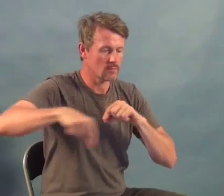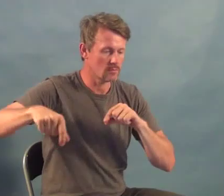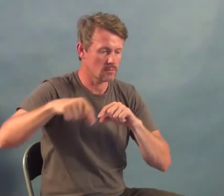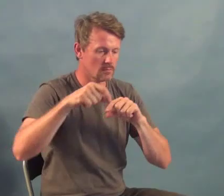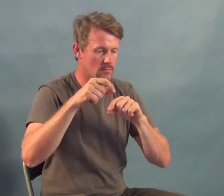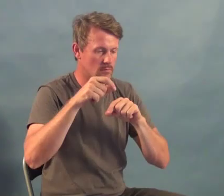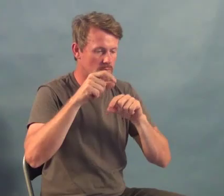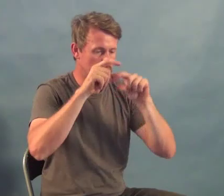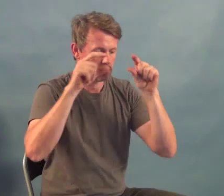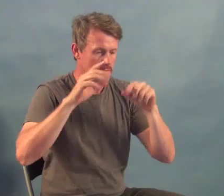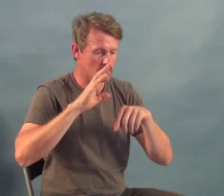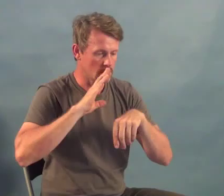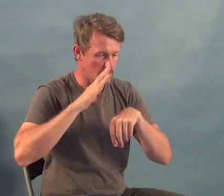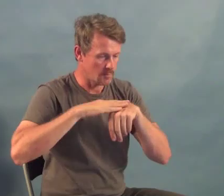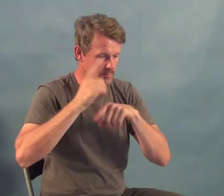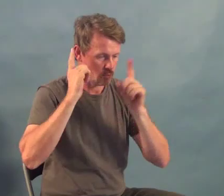To jest znak ostrzegawczy.